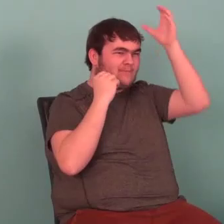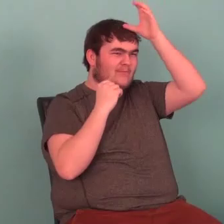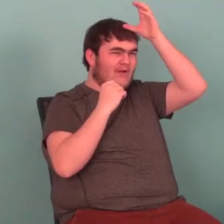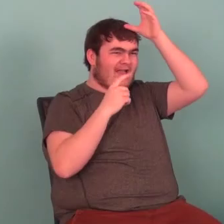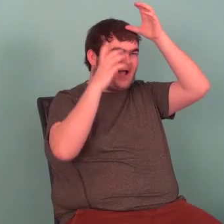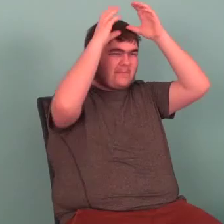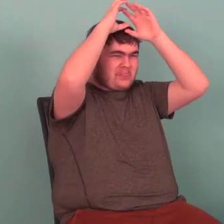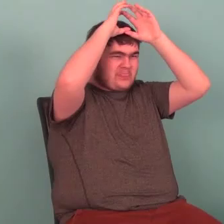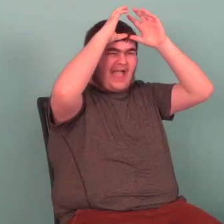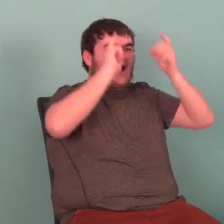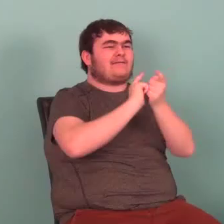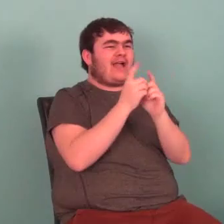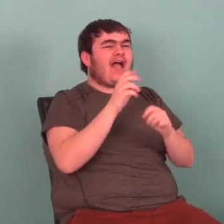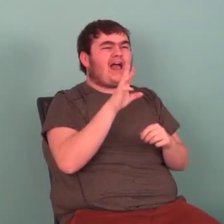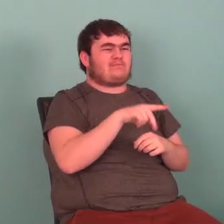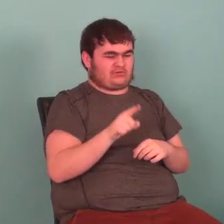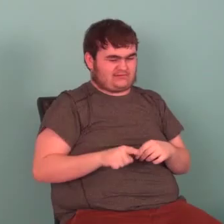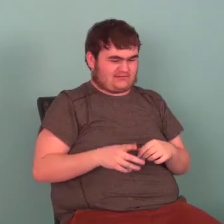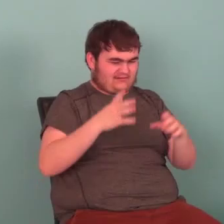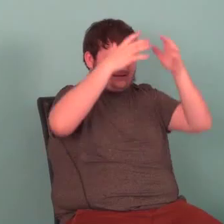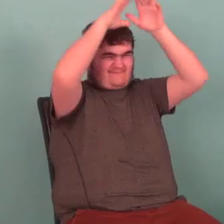Jabłko na głowie jest małe, więc zamieniają je na arbuza.